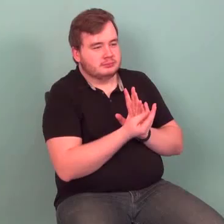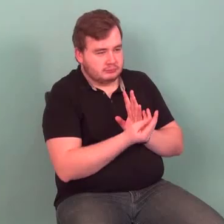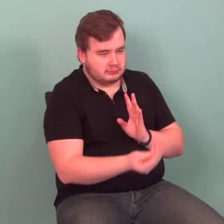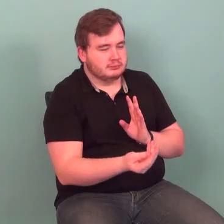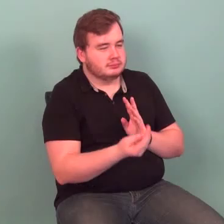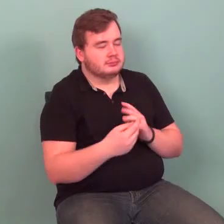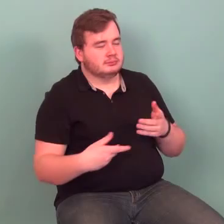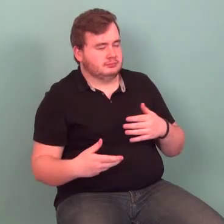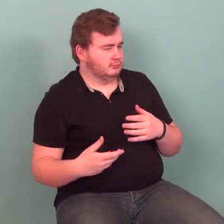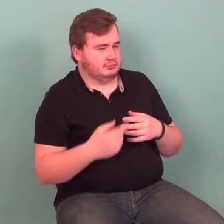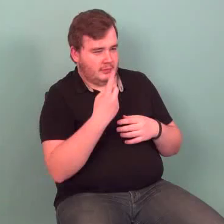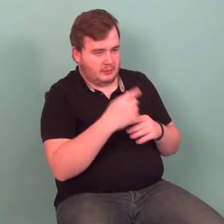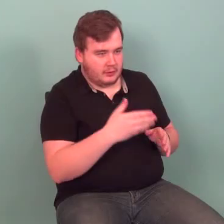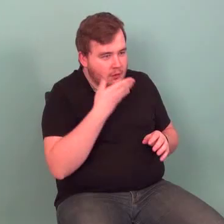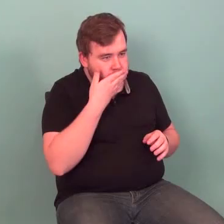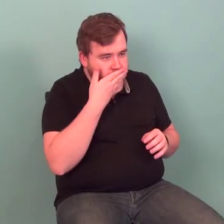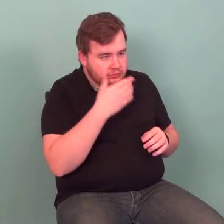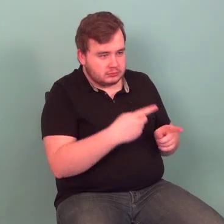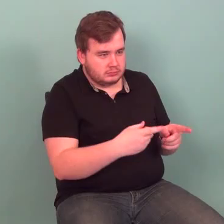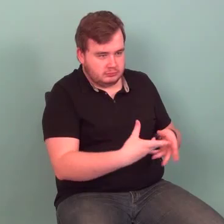Idzie i spostrzega, że brakuje jednego kawałka płotu, zniknął.